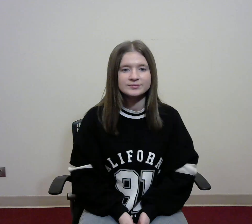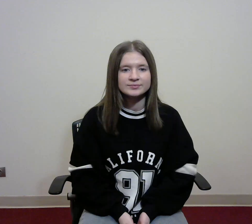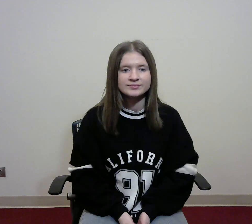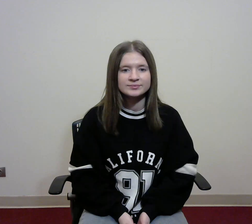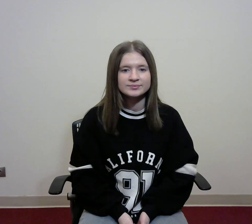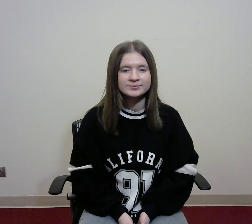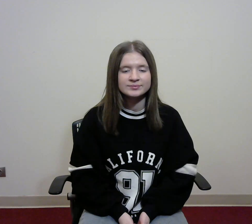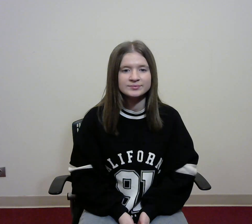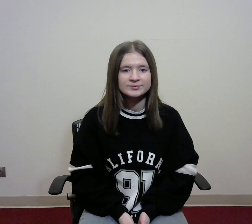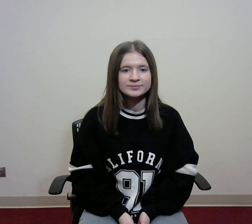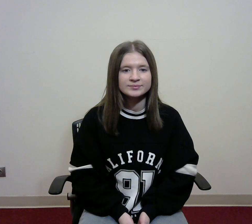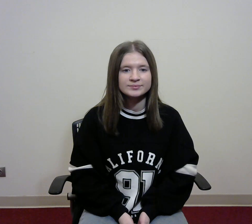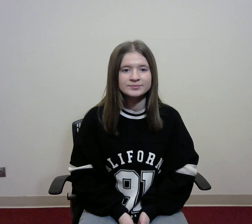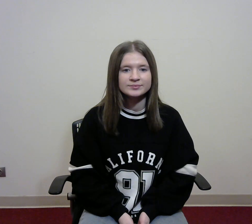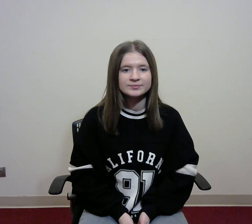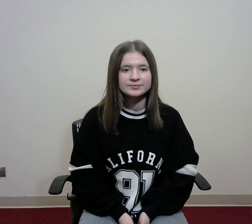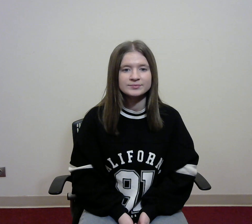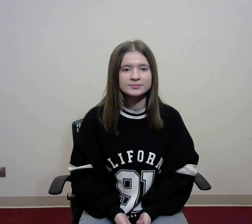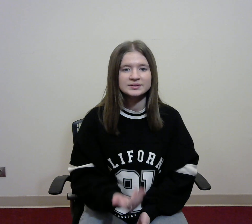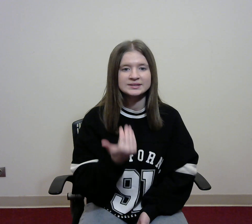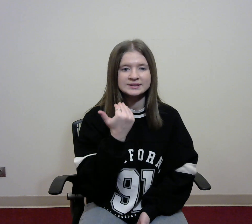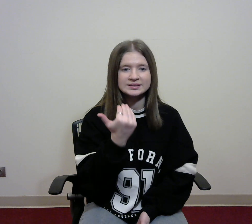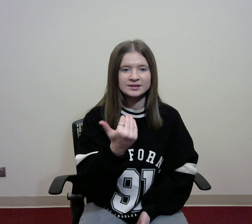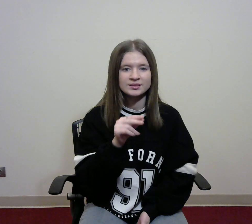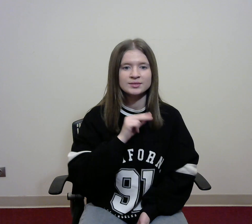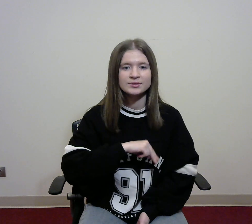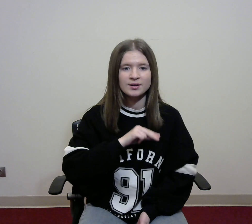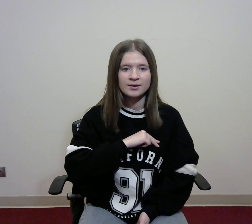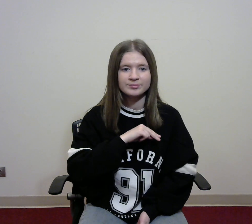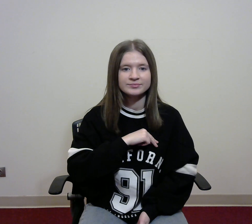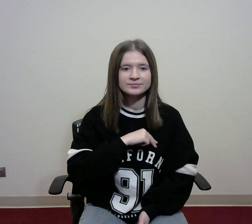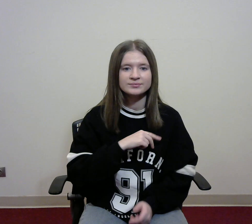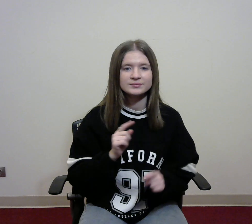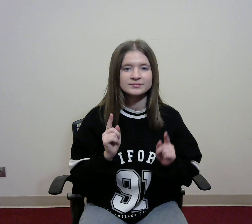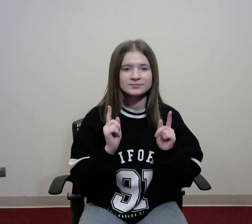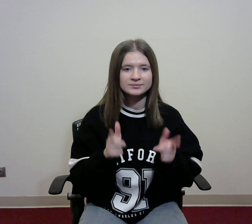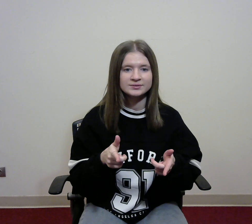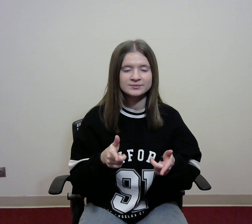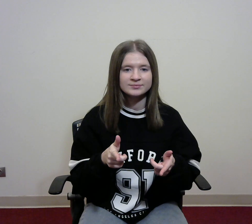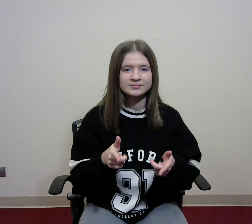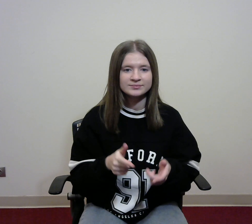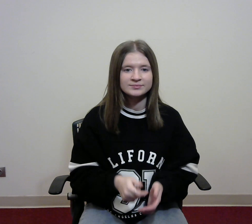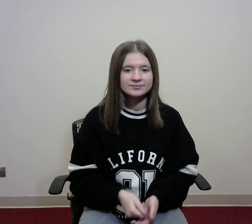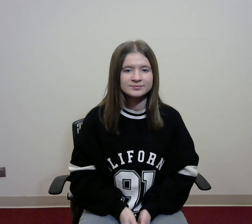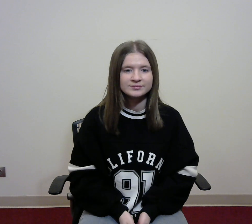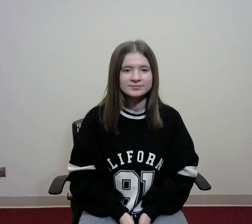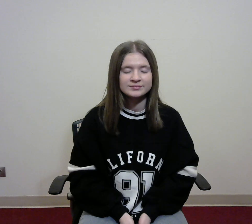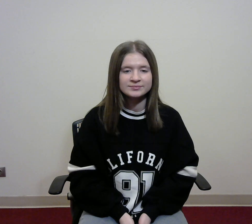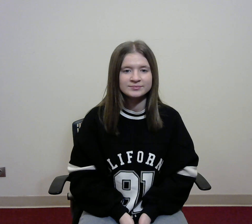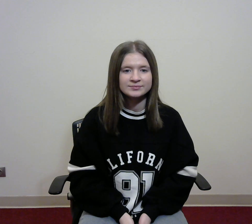Siz işdən razısınız?